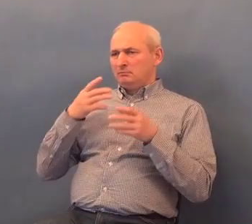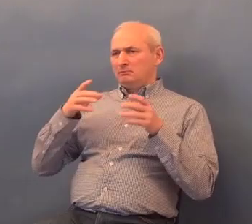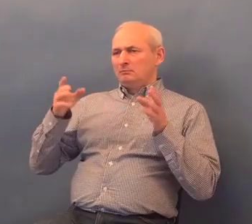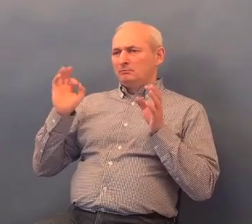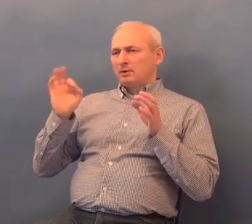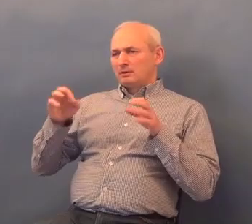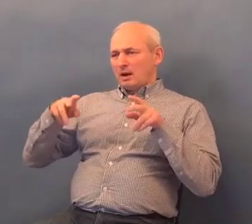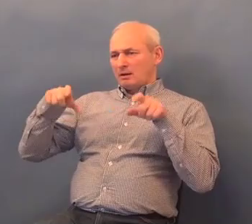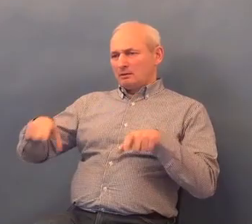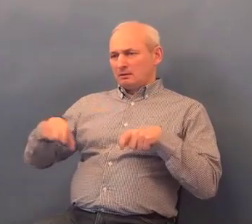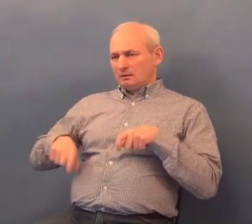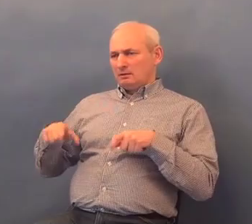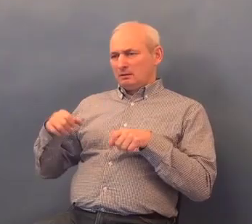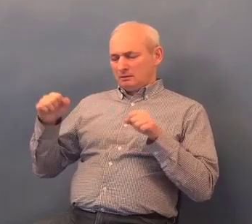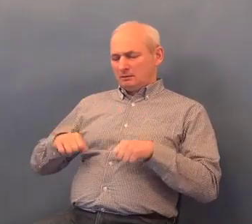Coś specjalnego - drezyna.